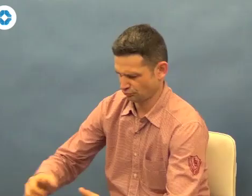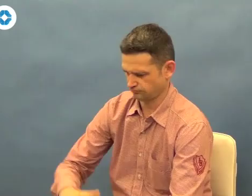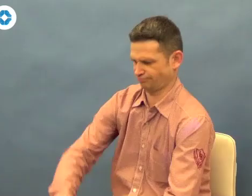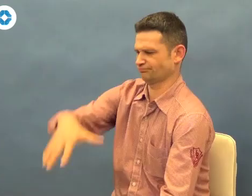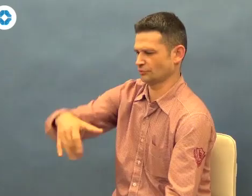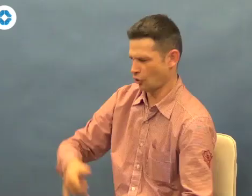Postawili rower.